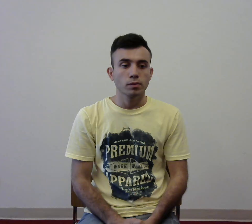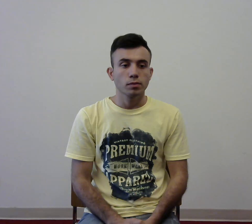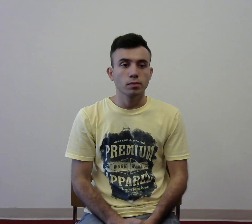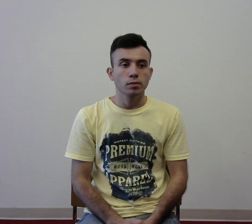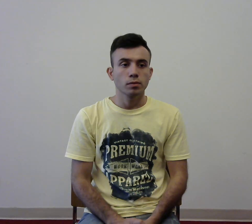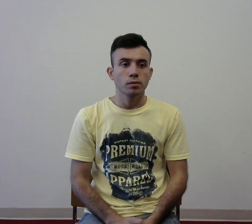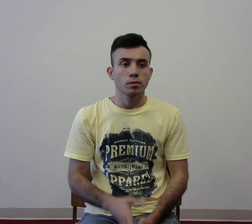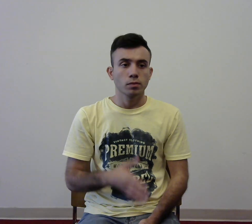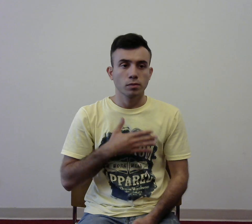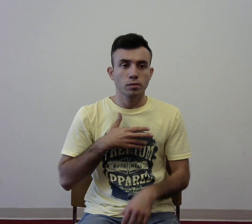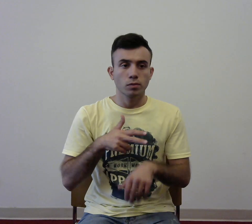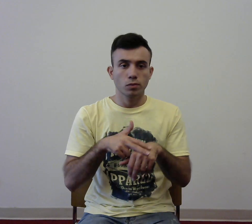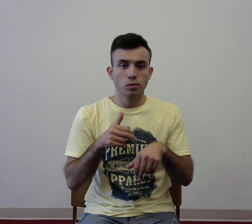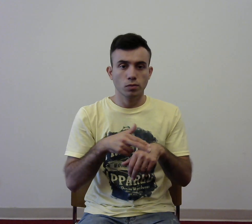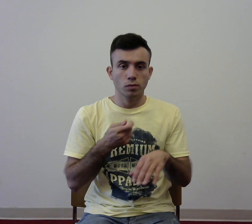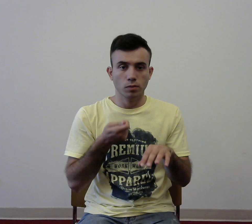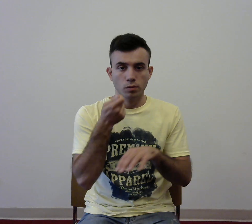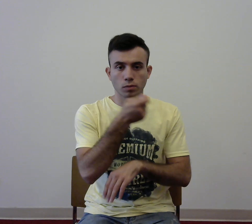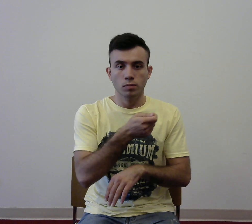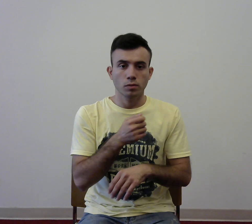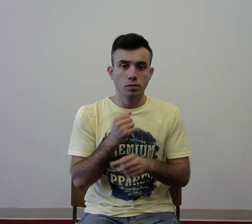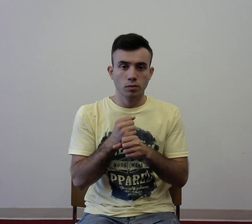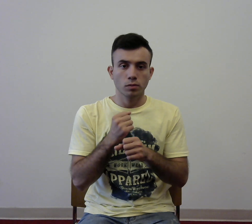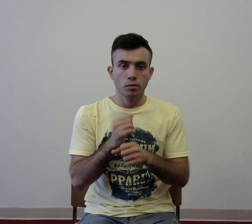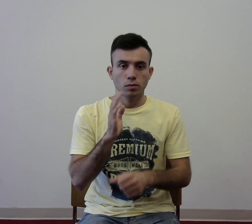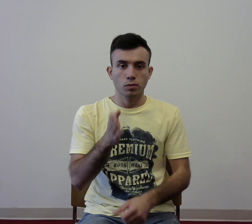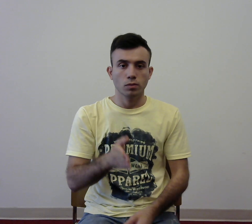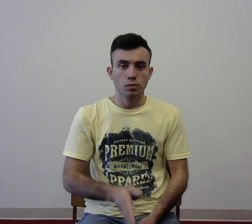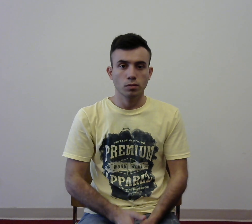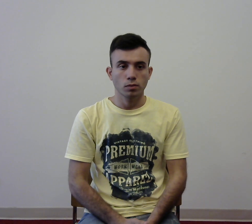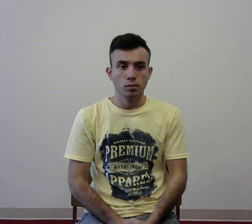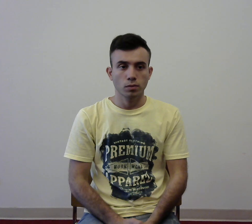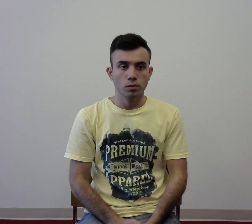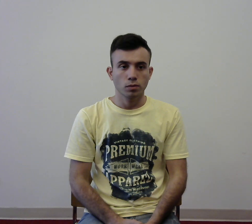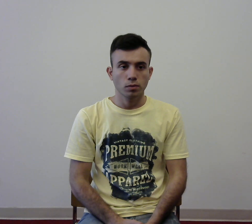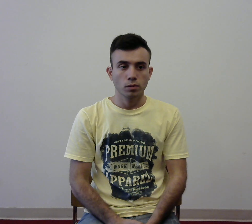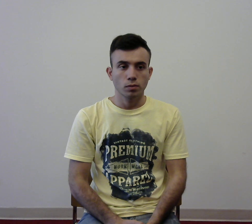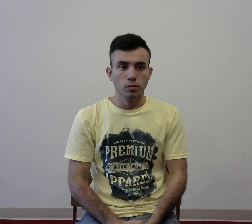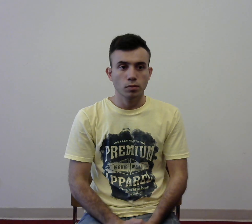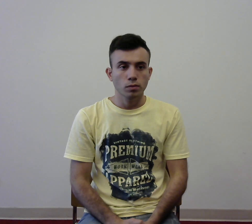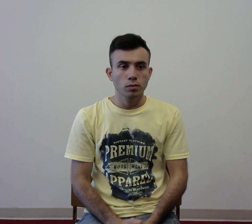Mən polisə müraciət edəcəyəm